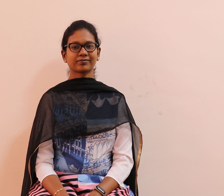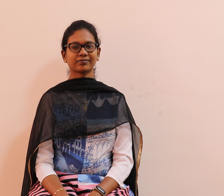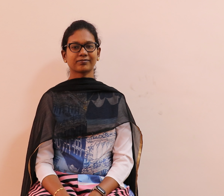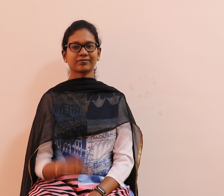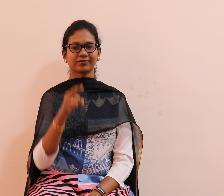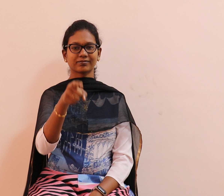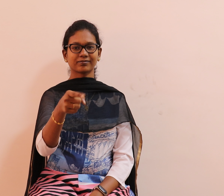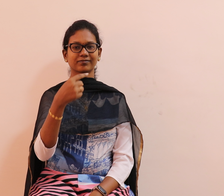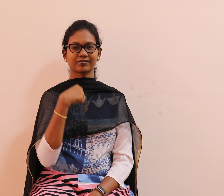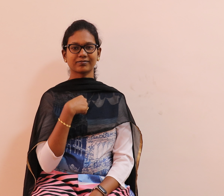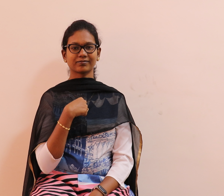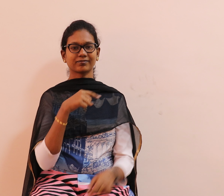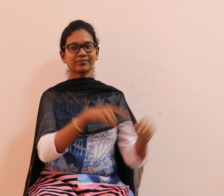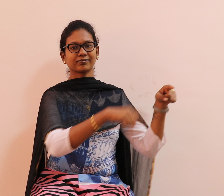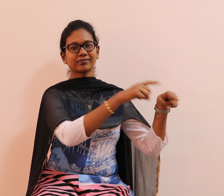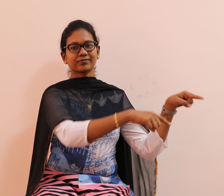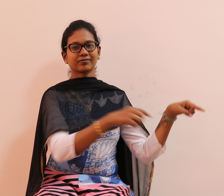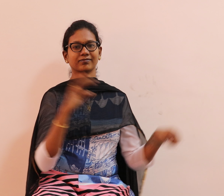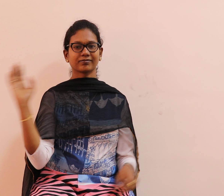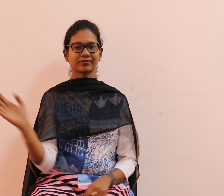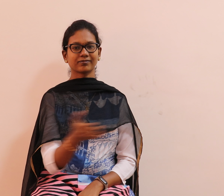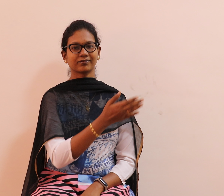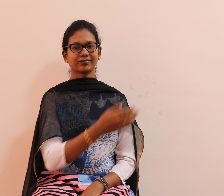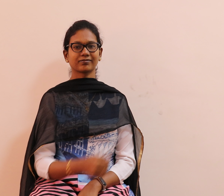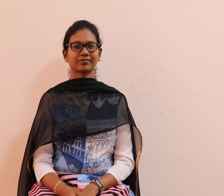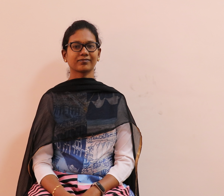shall we go outside